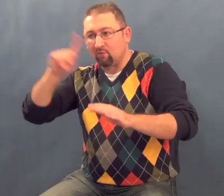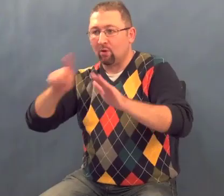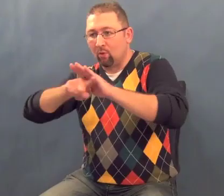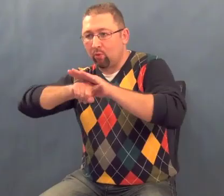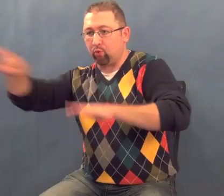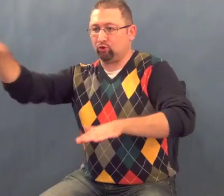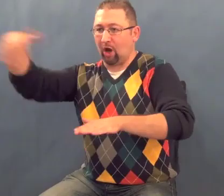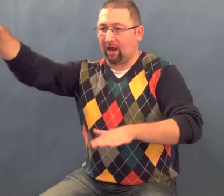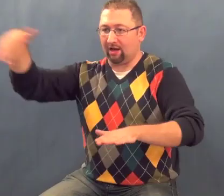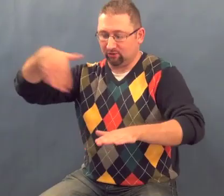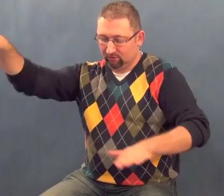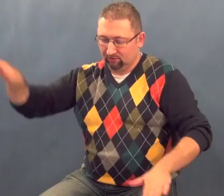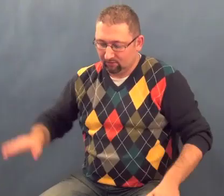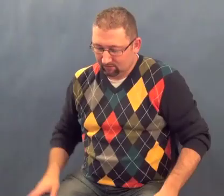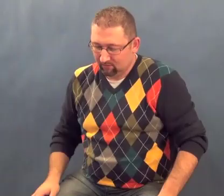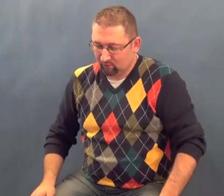Informuje, żeby uciekać z tego miejsca.